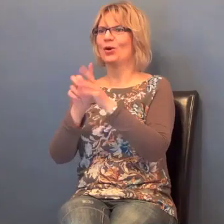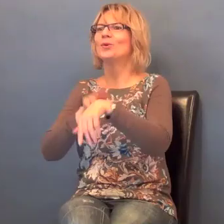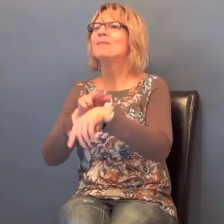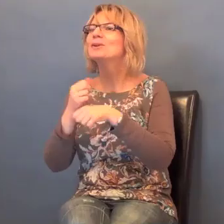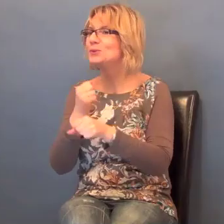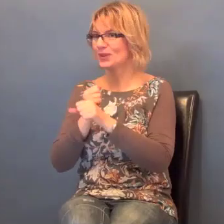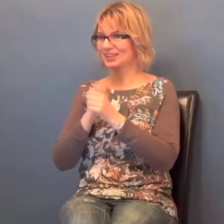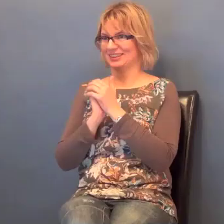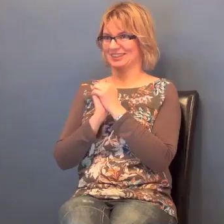Do której godziny pracujesz?